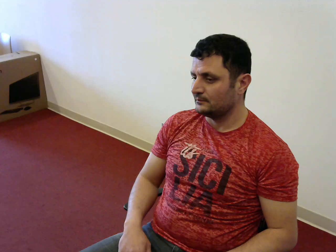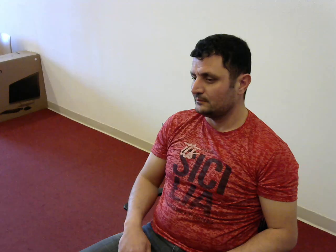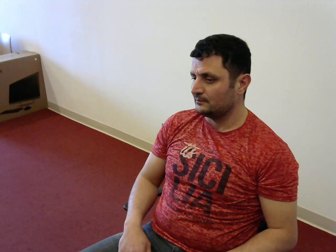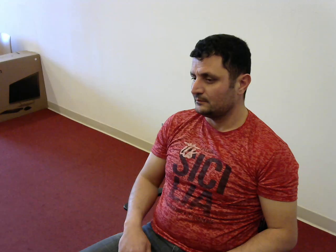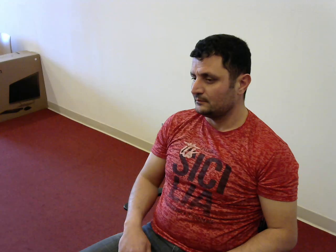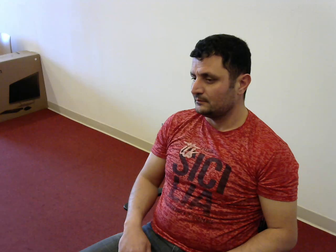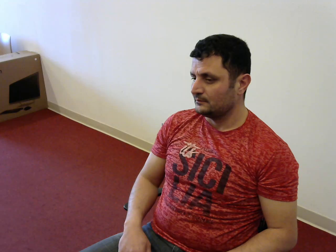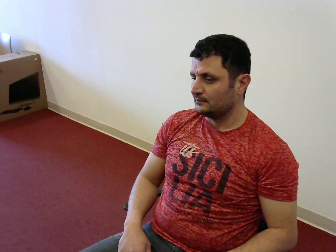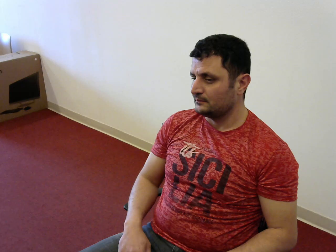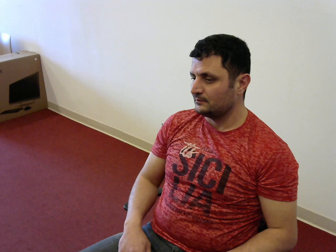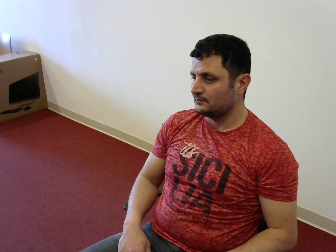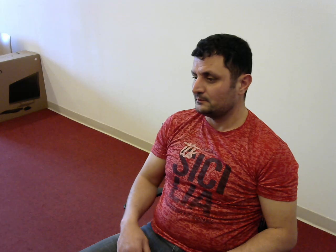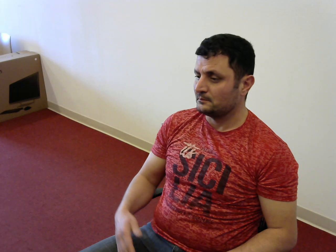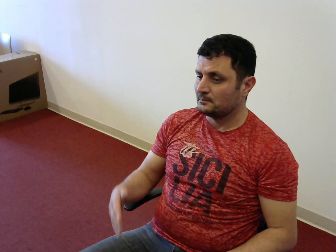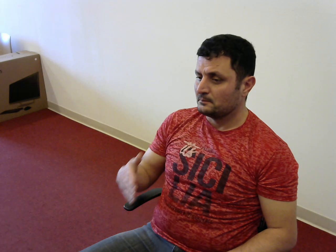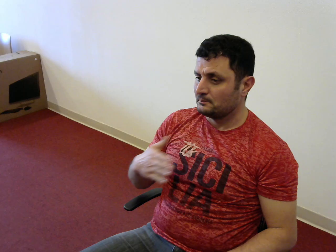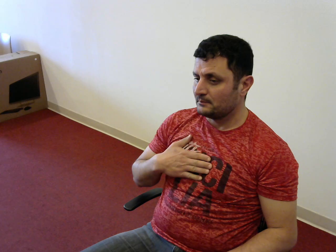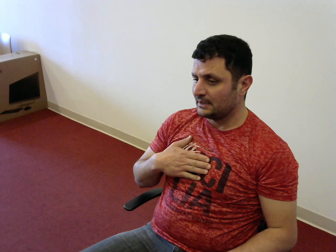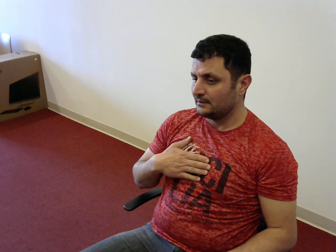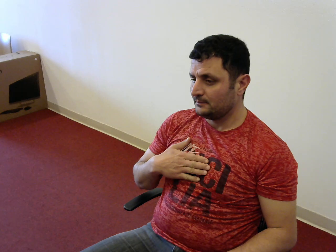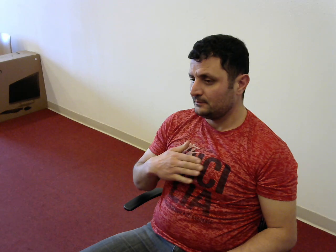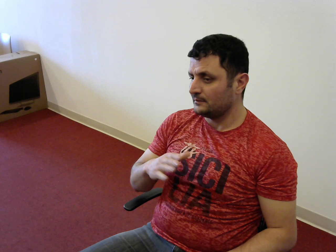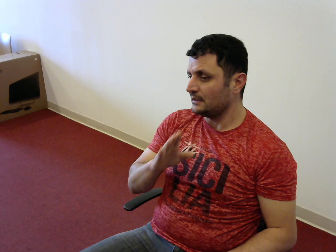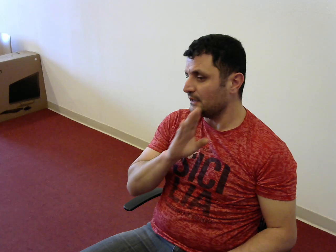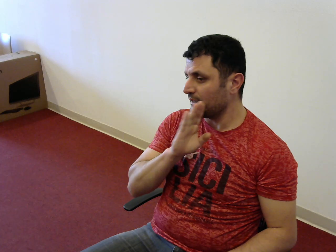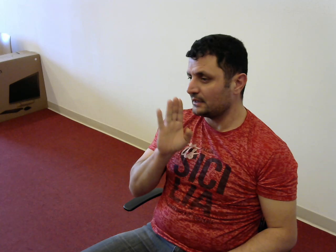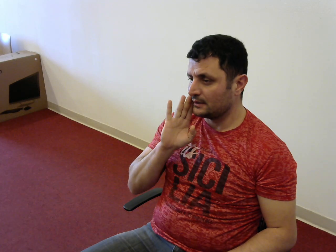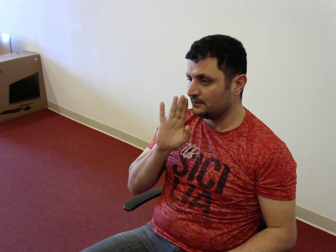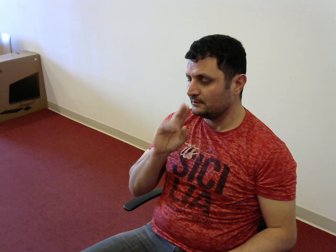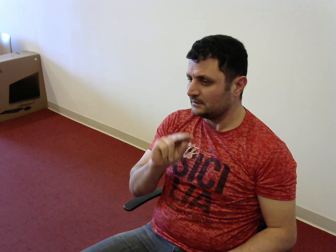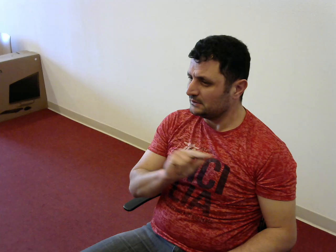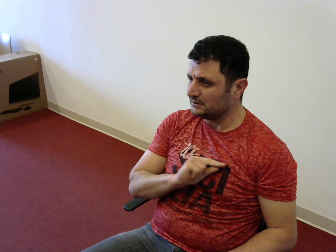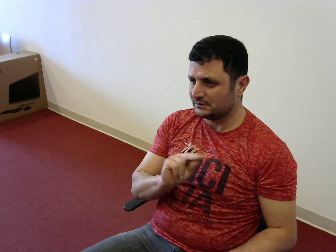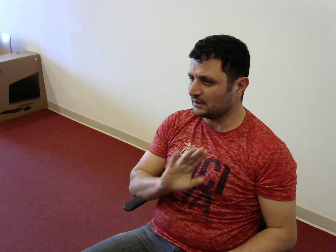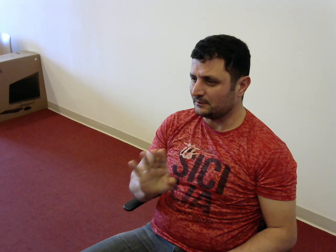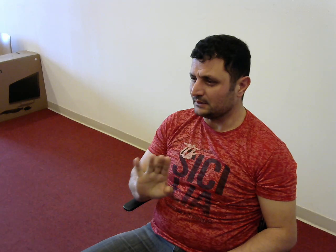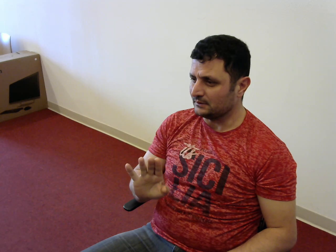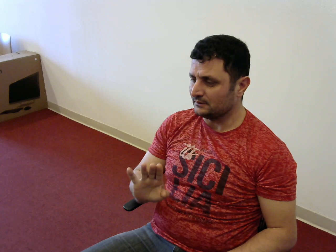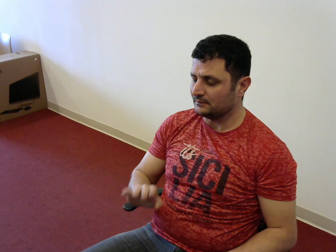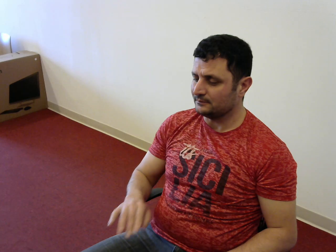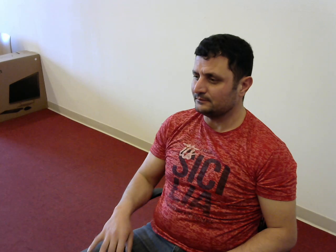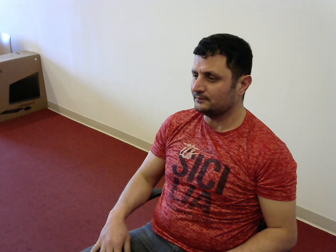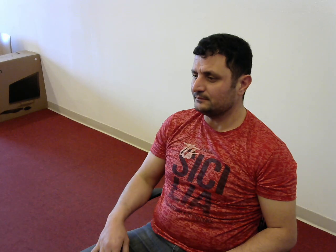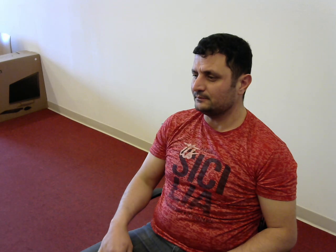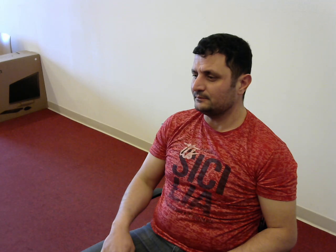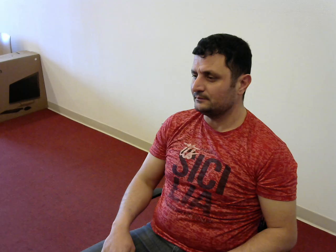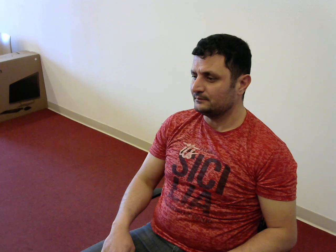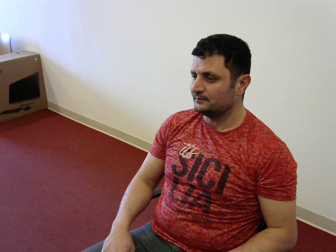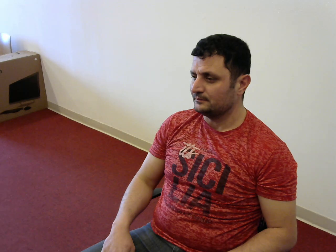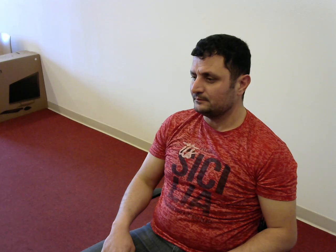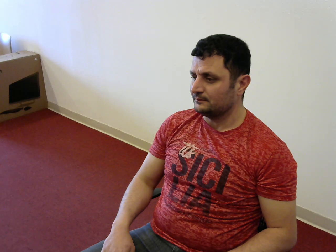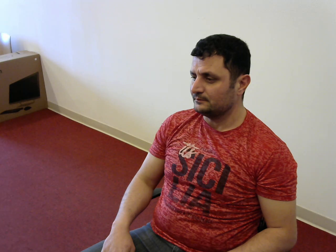Mənim anam işsizdir